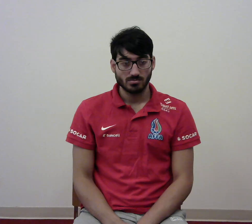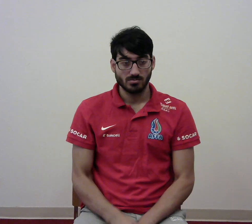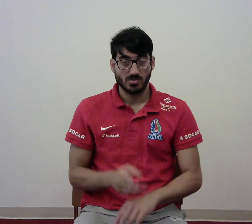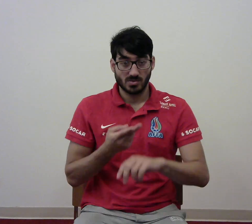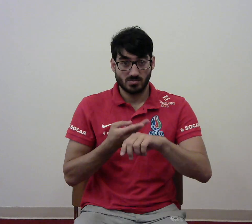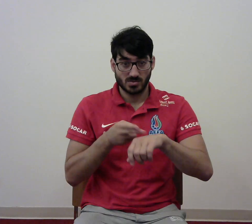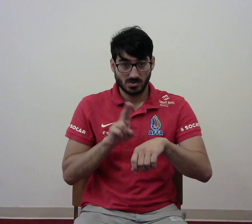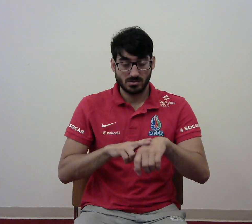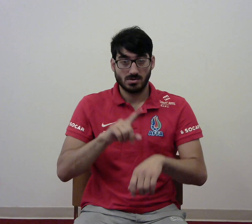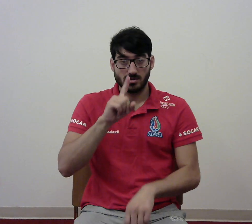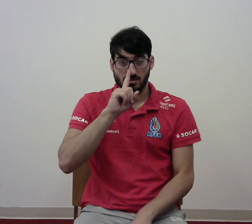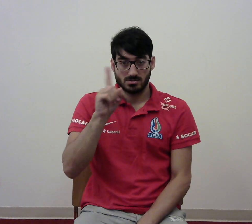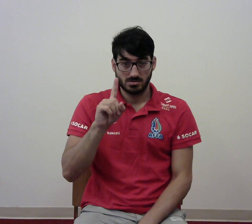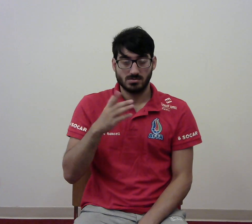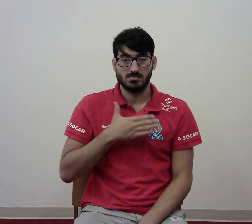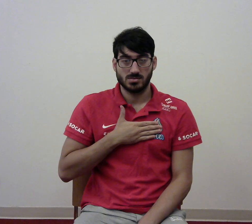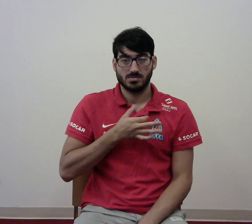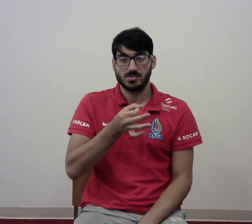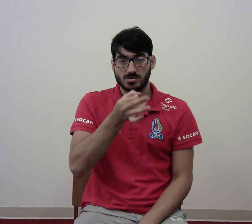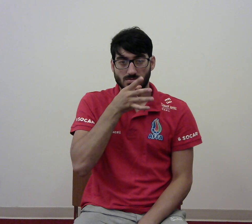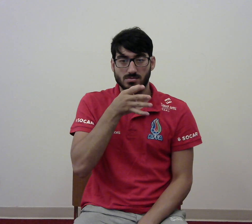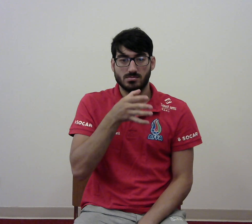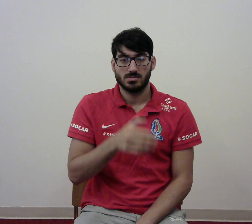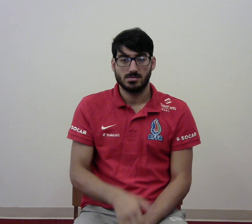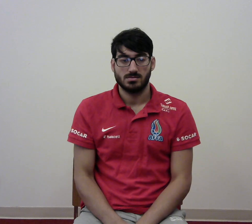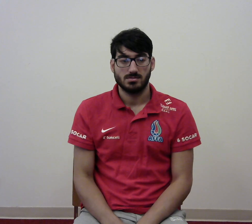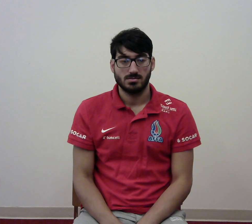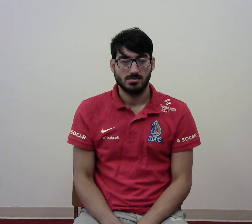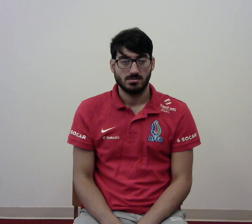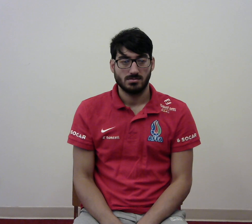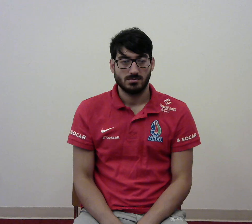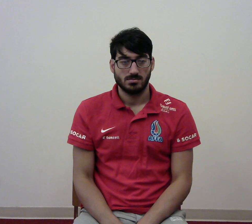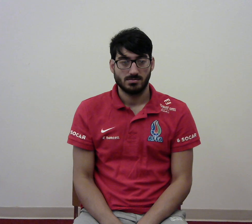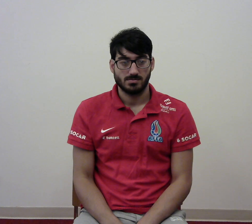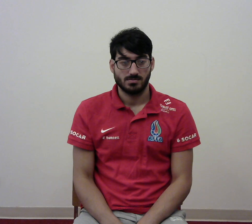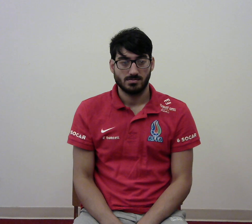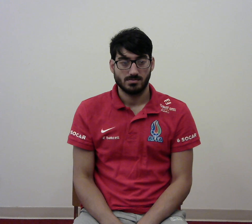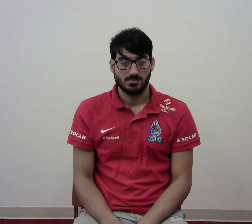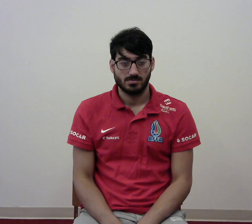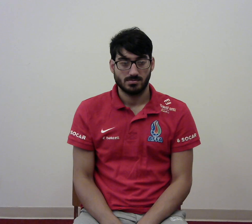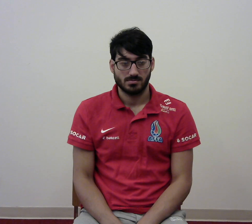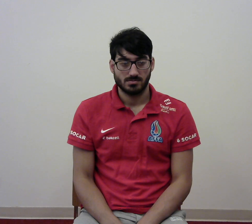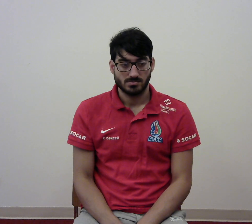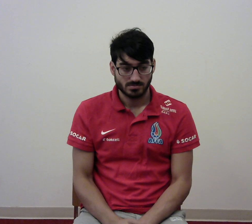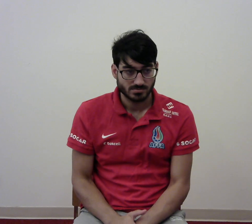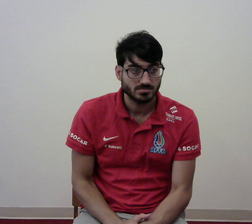Bu ətir mənim xoşuma gəlir